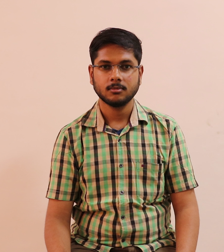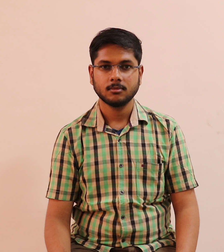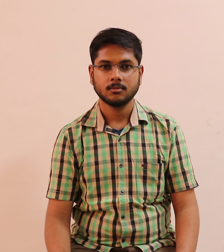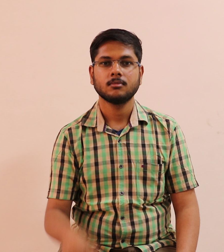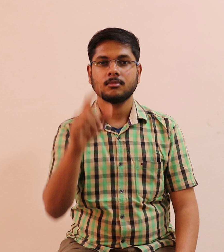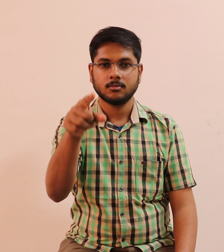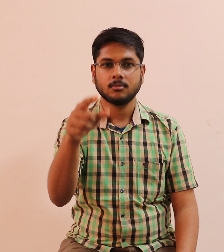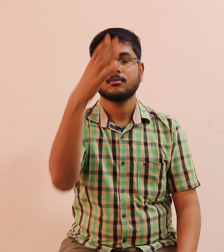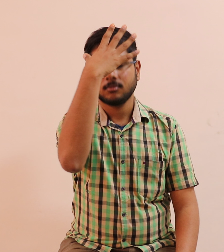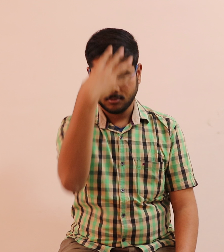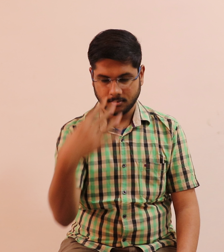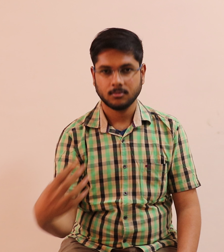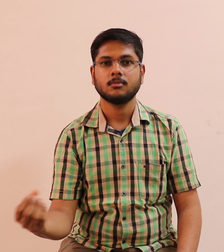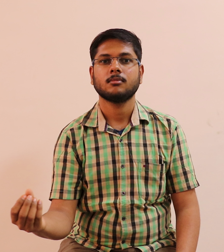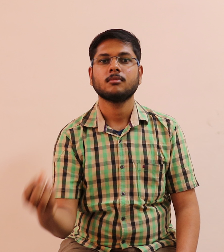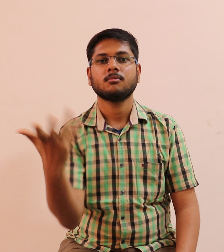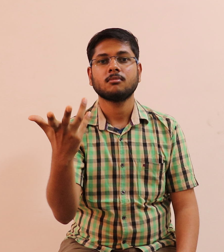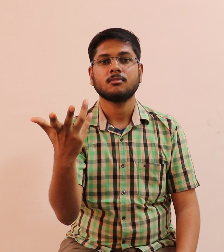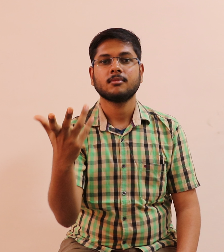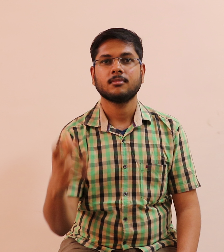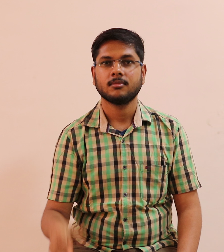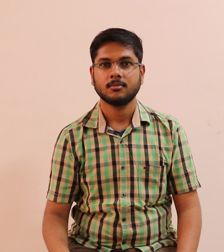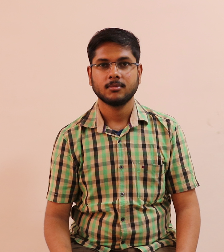why are you disappointed